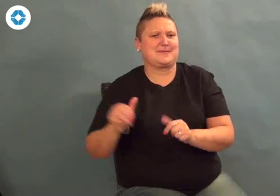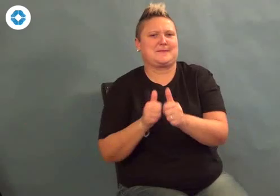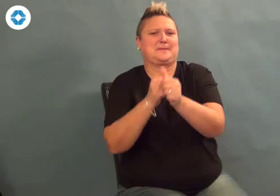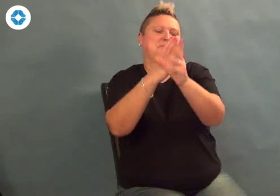Policjant idzie za nimi.